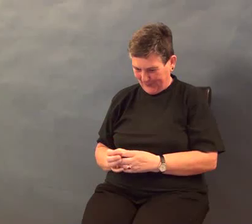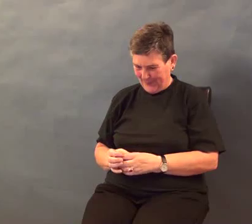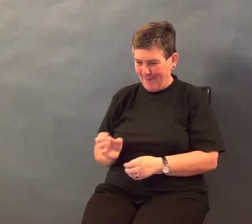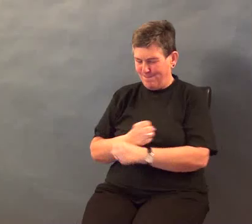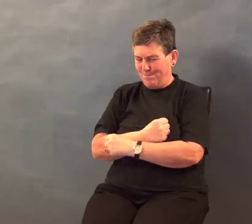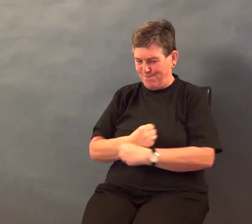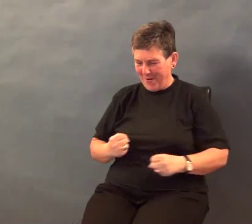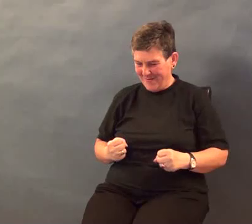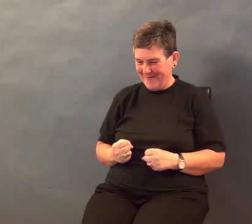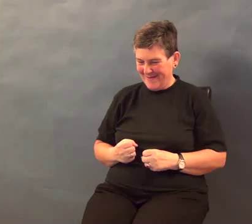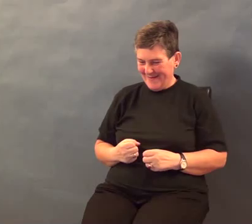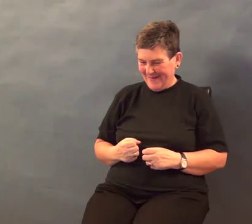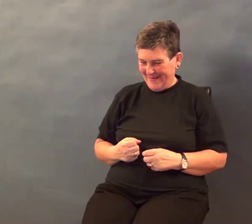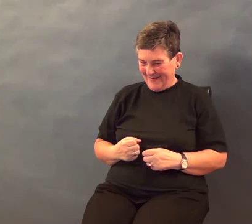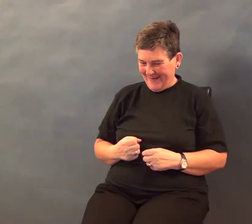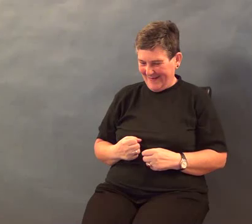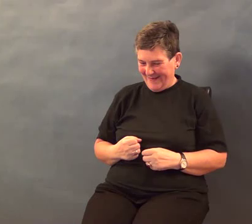Bomba wybuchła.